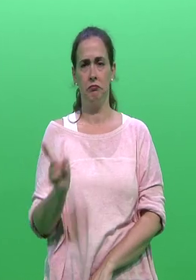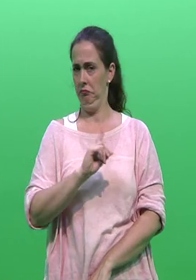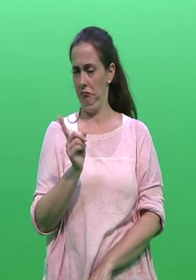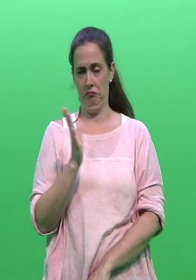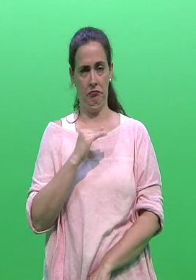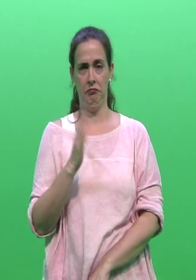No, no en tinc.